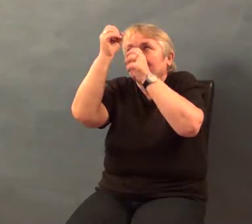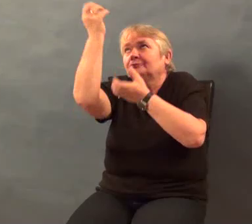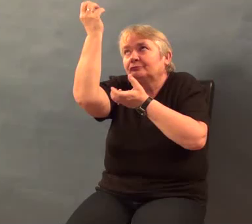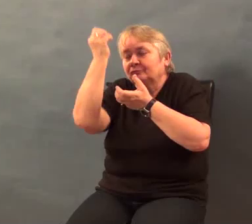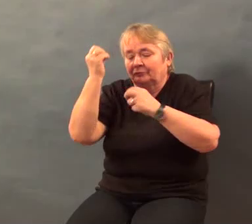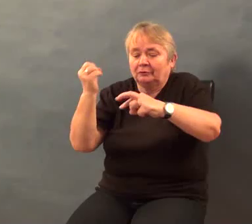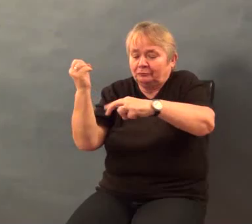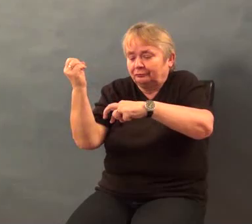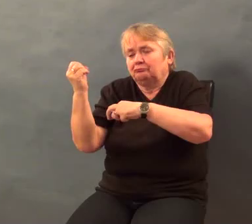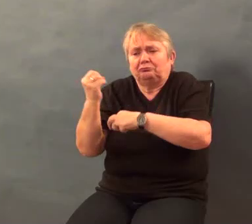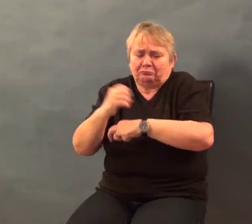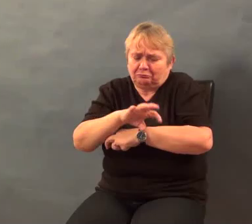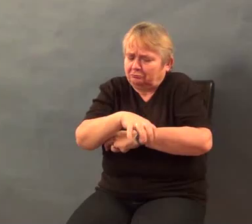Drugi idzie pod drzewem i nie bierze żadnej gruszki.